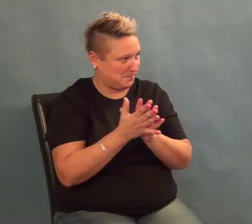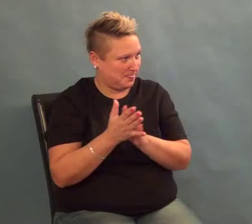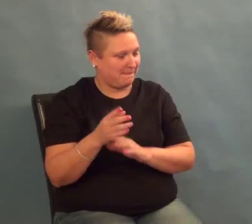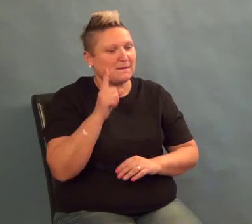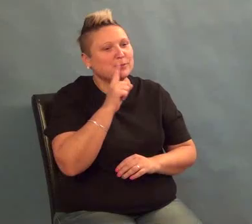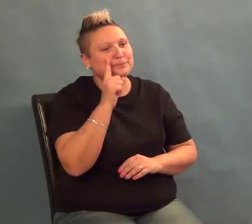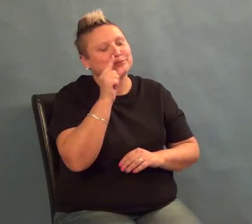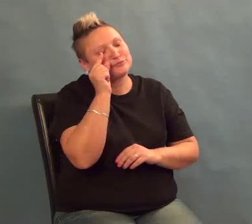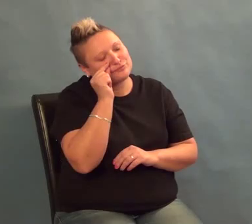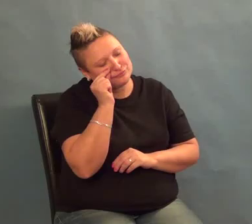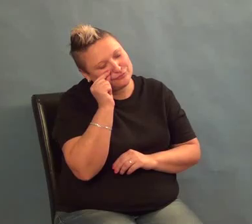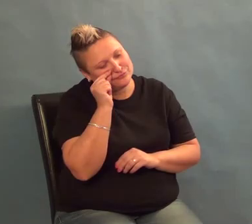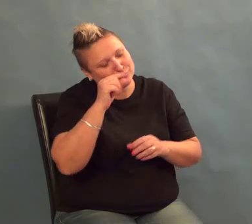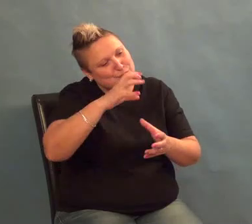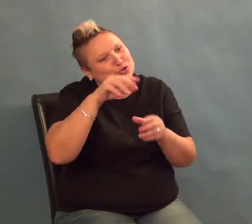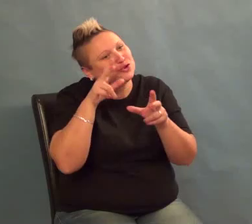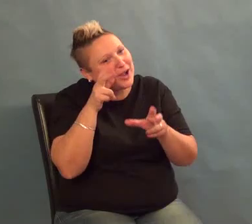Chłopiec zasnął. Miał żabę w słoiku.